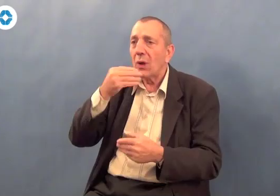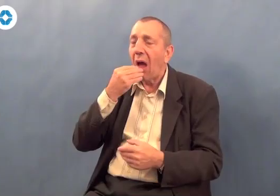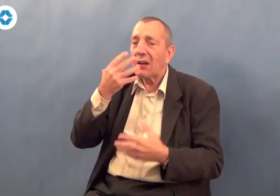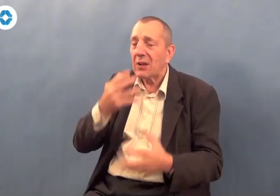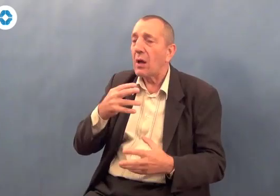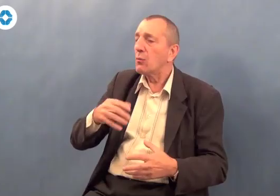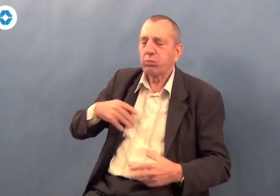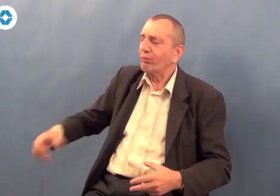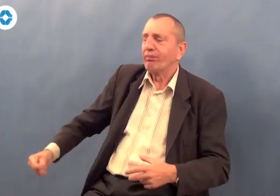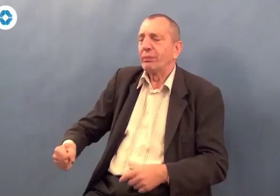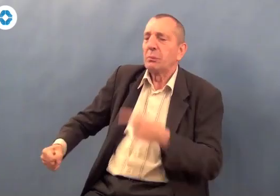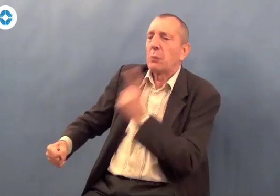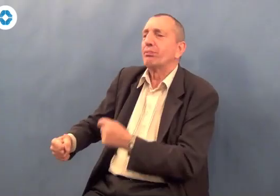Pan kręci głową i odciąga kozę, nie pozwalając jej na to.